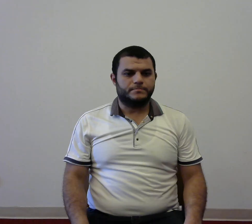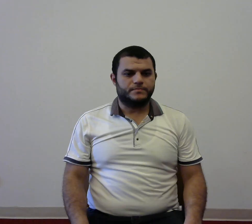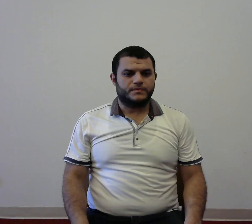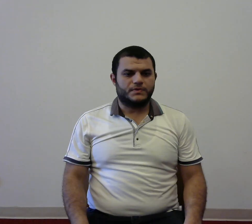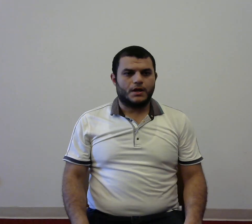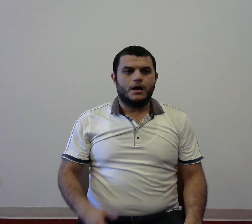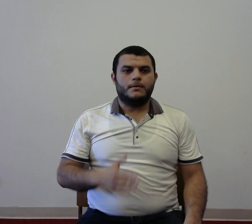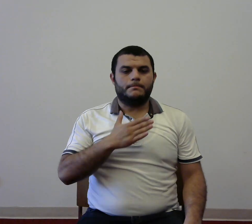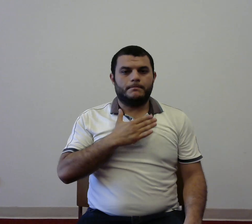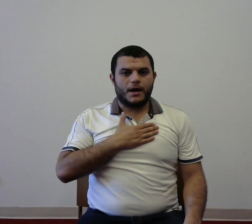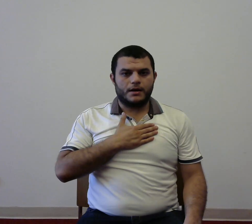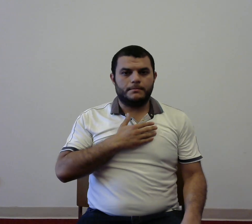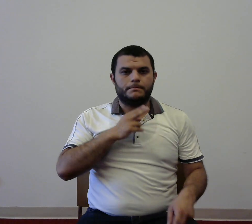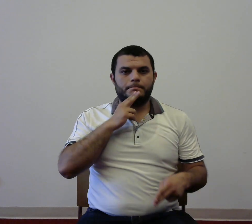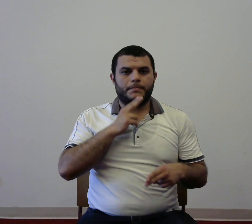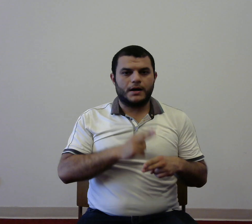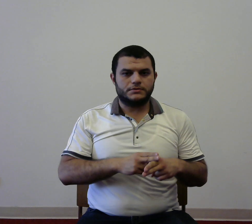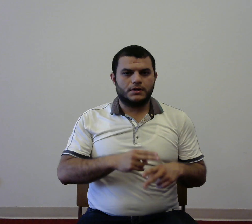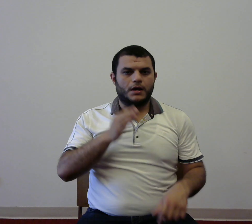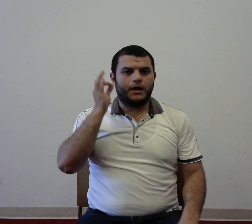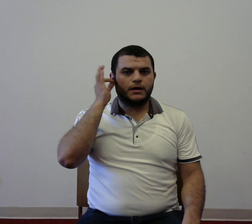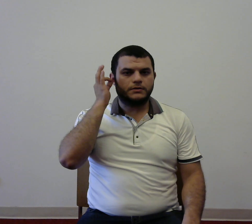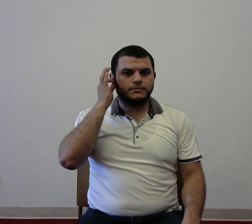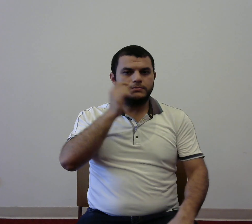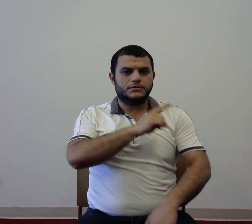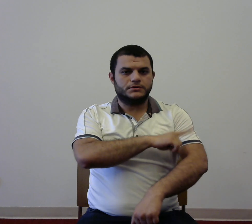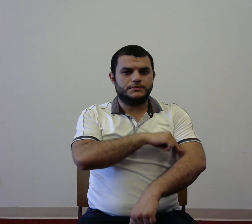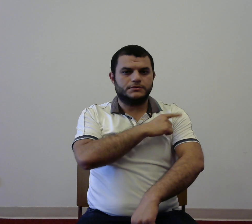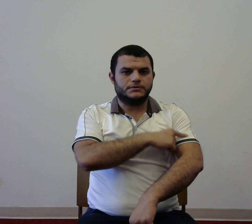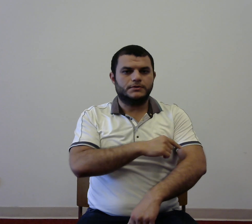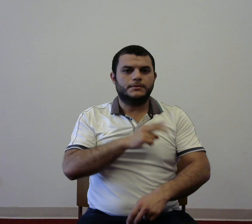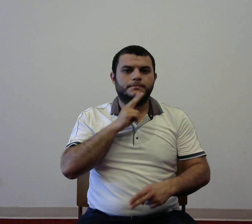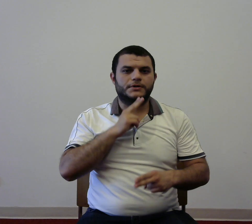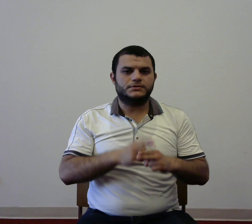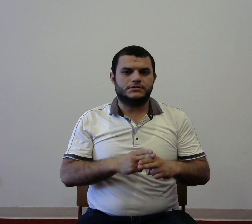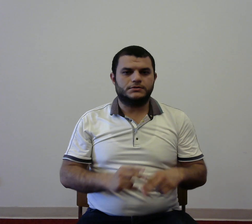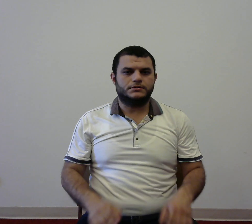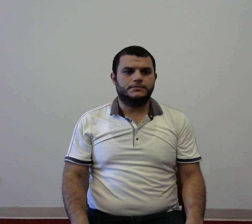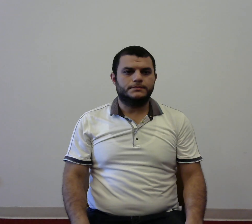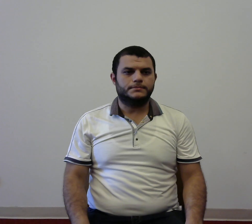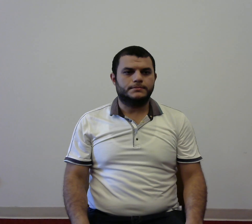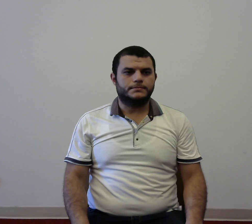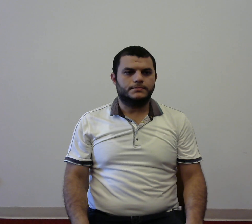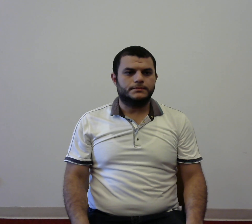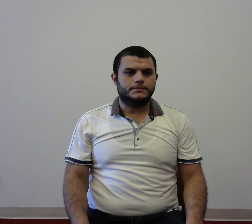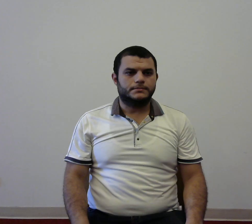Mənim bacım tibb bacısıdır